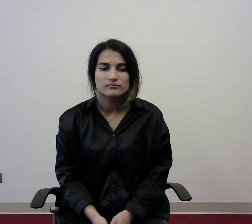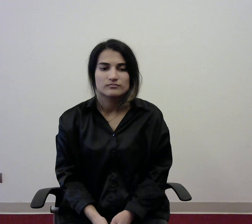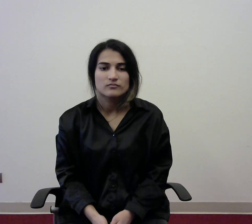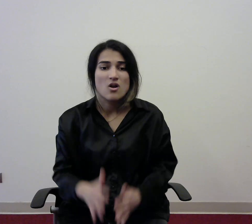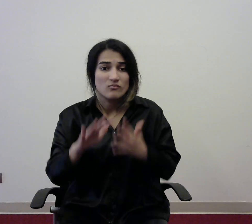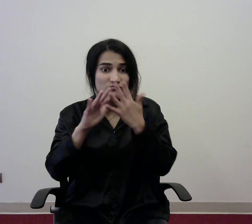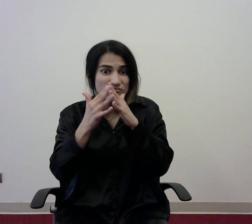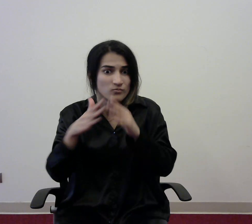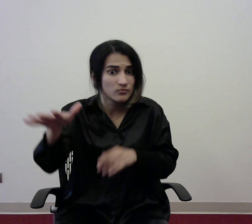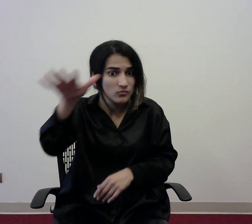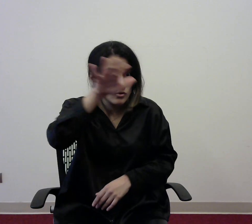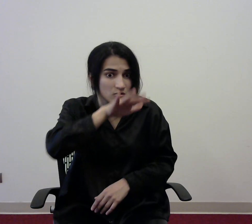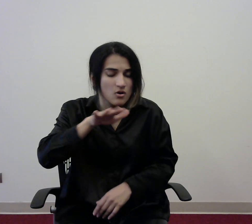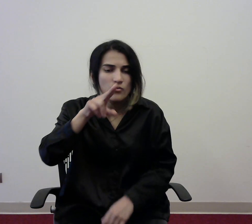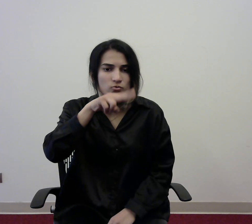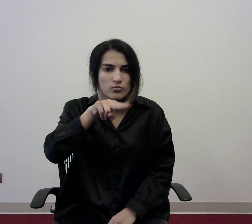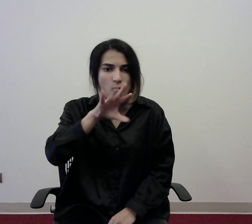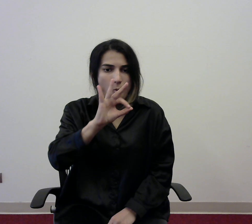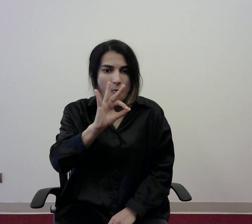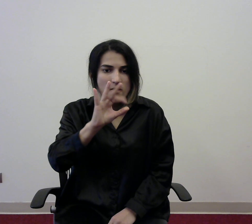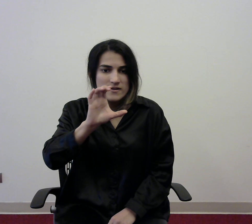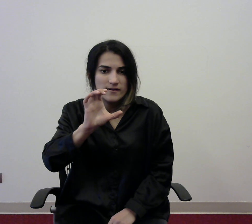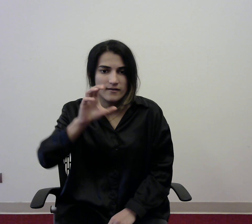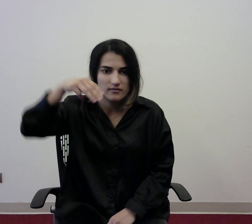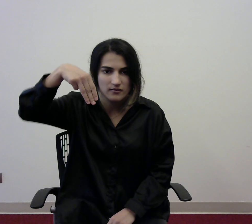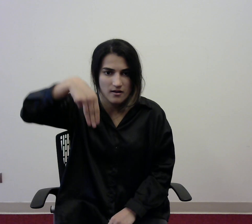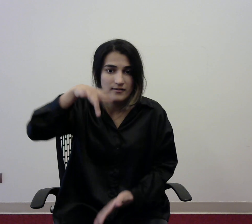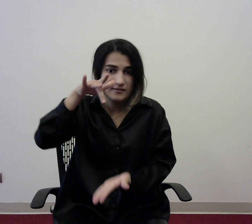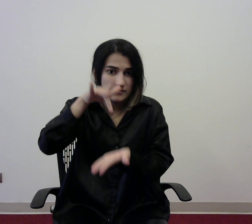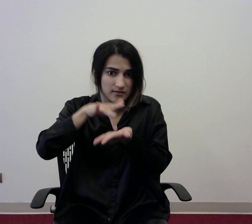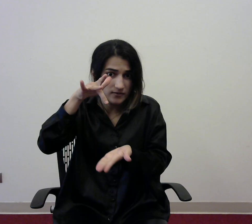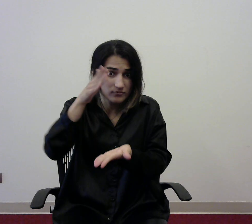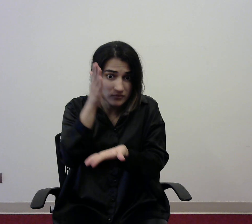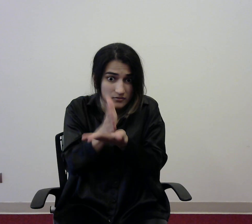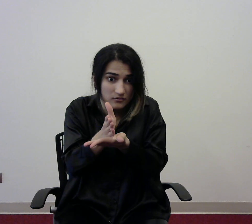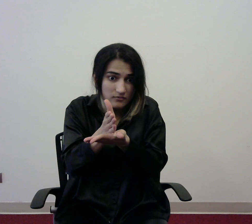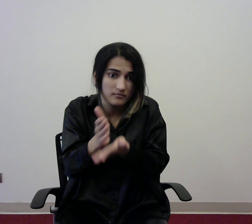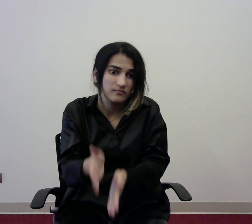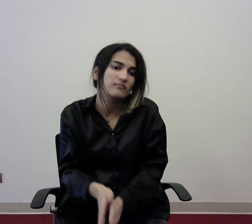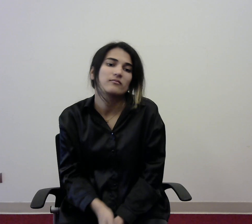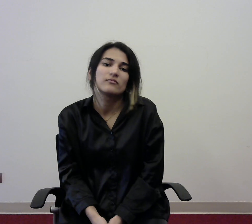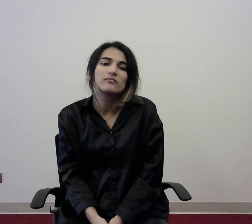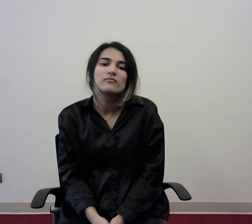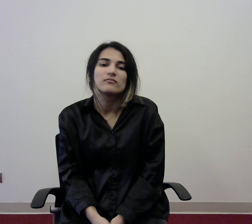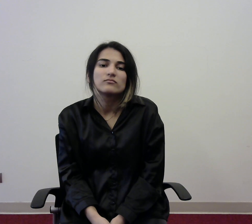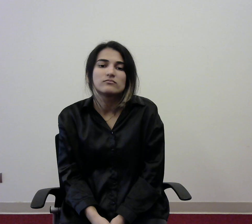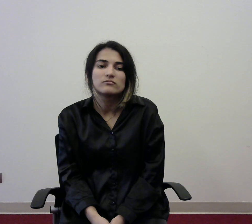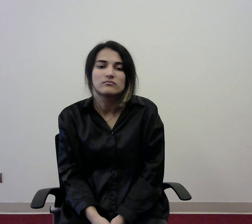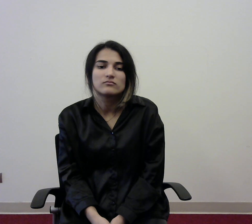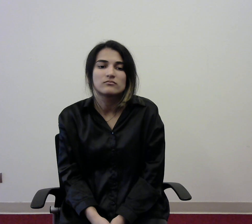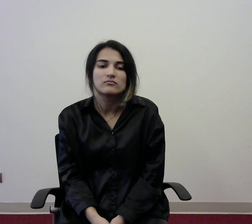Rayonlarda DOST Mərkəzləri varmı?